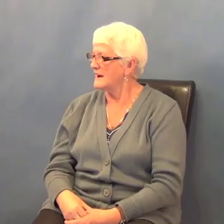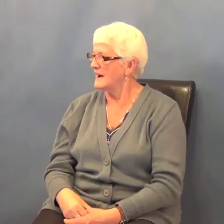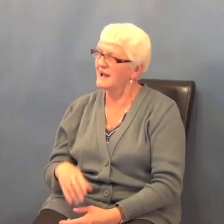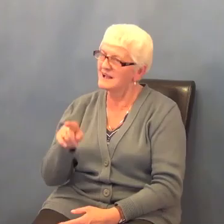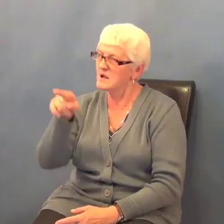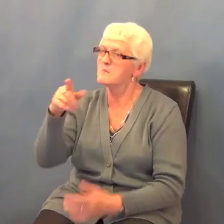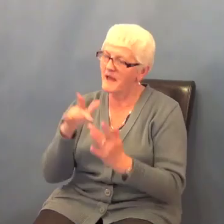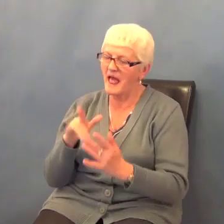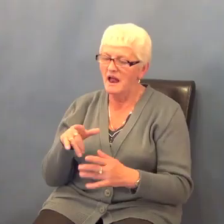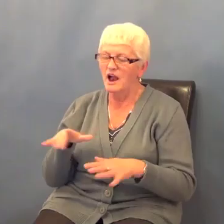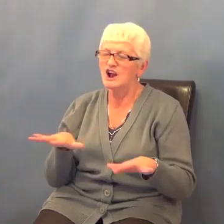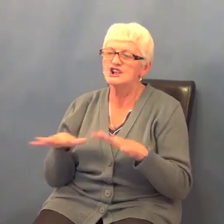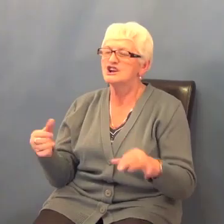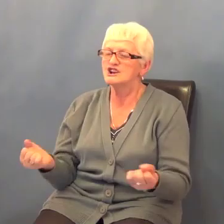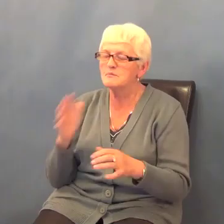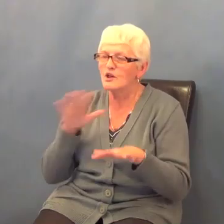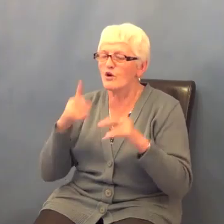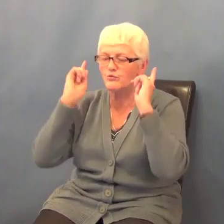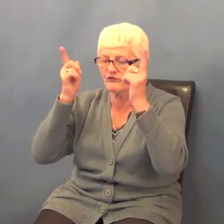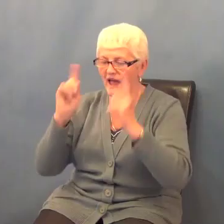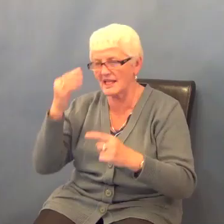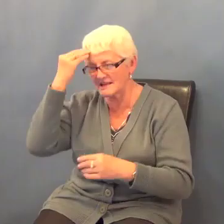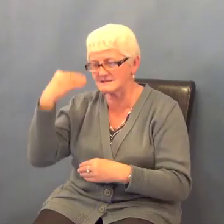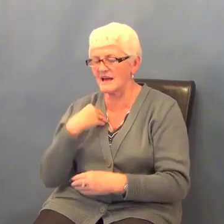Masz rację, informuję o trzęsienie ziemi.